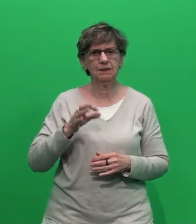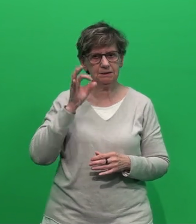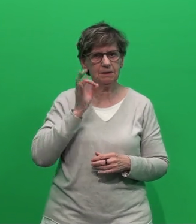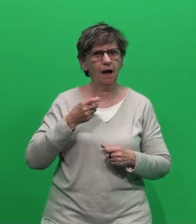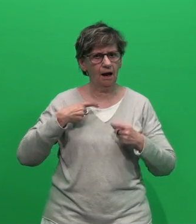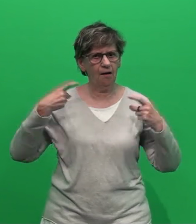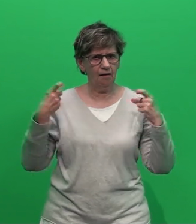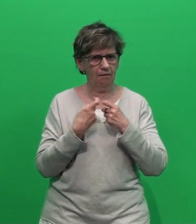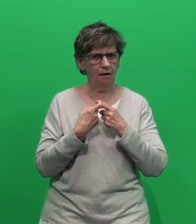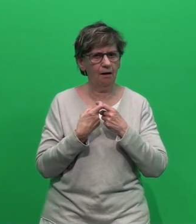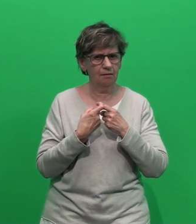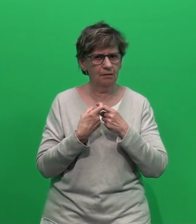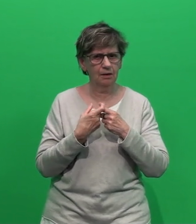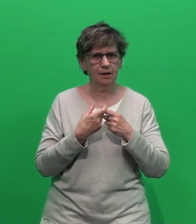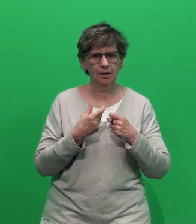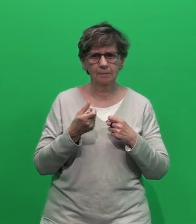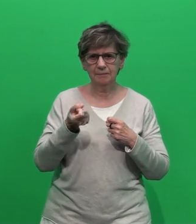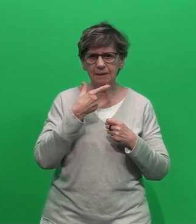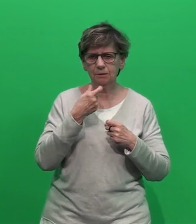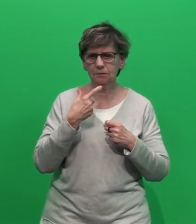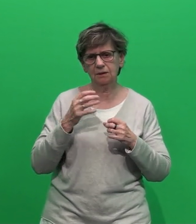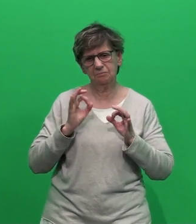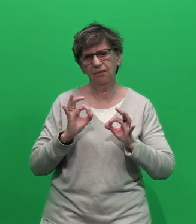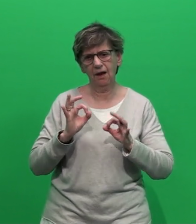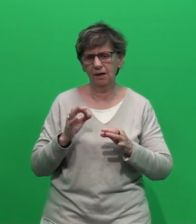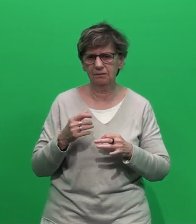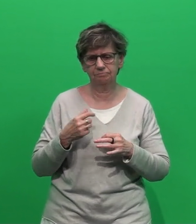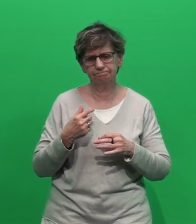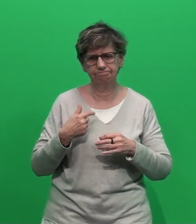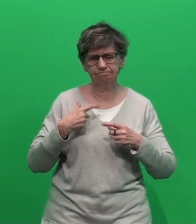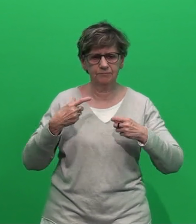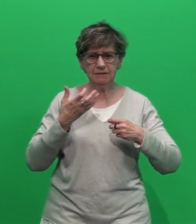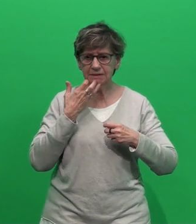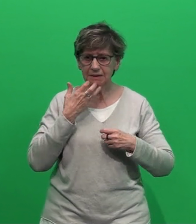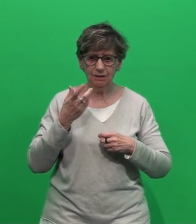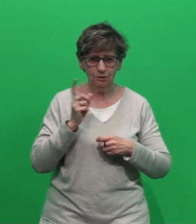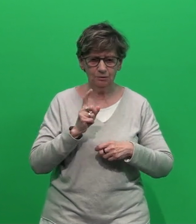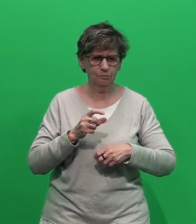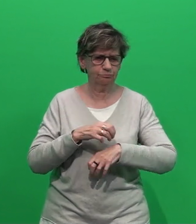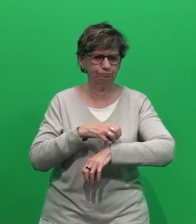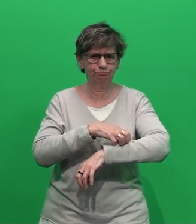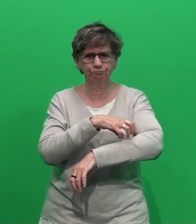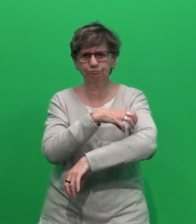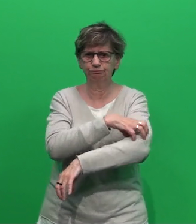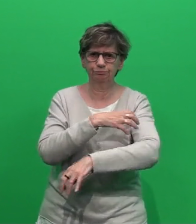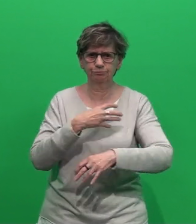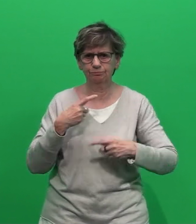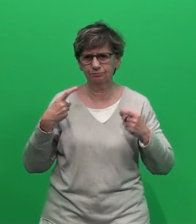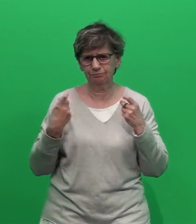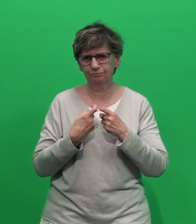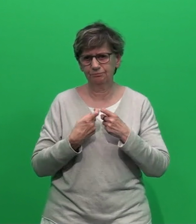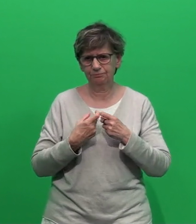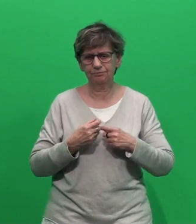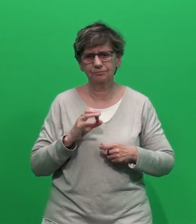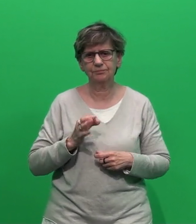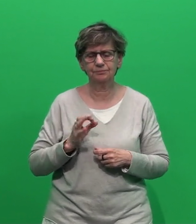Sí, tinc al·lèrgia, prenc una pastilla especial, si no la prenc em surten butllofes al braç per l'al·lèrgia, sí.